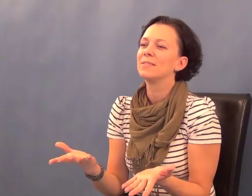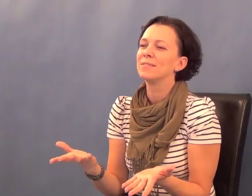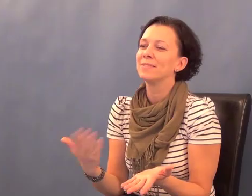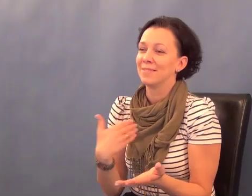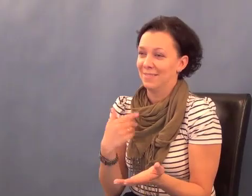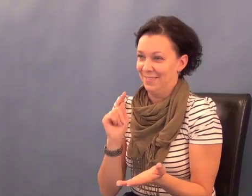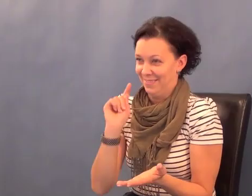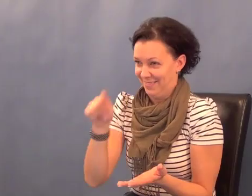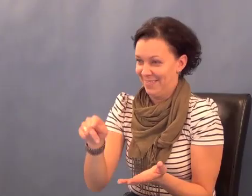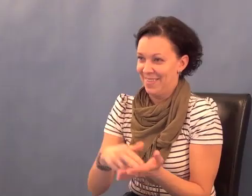Mam przyjść do ciebie na kawę?